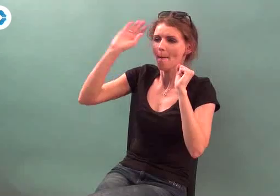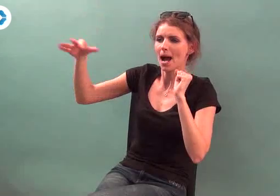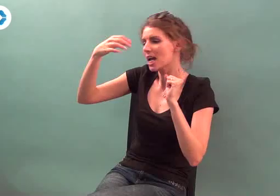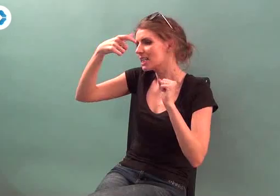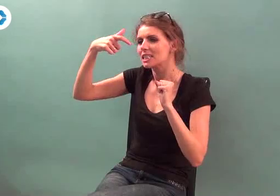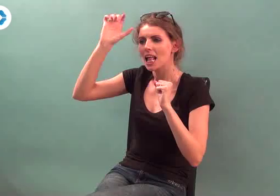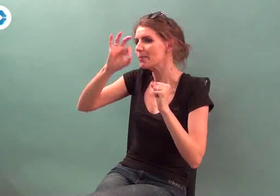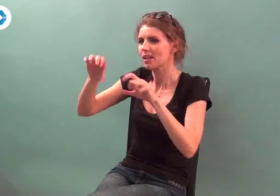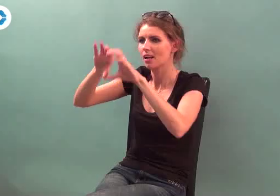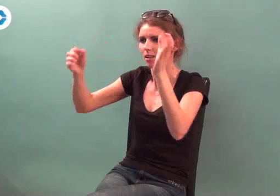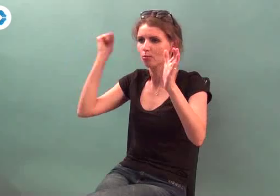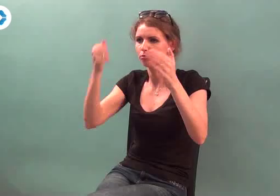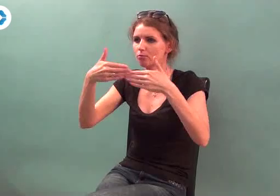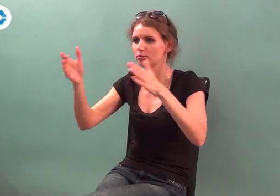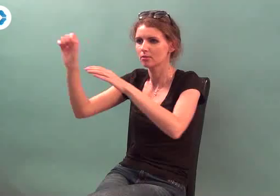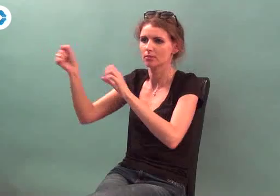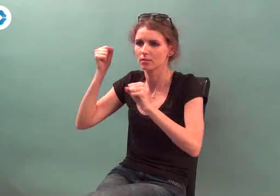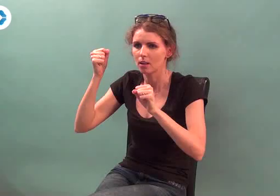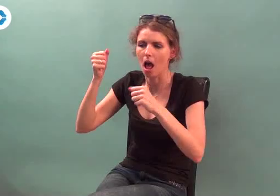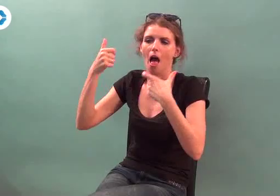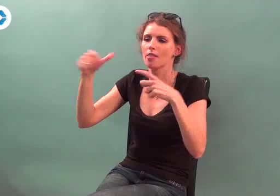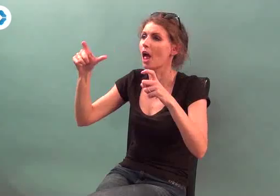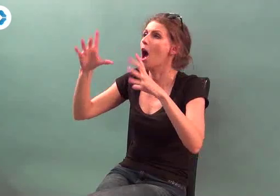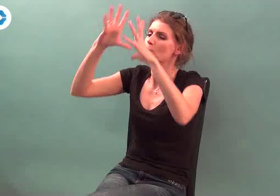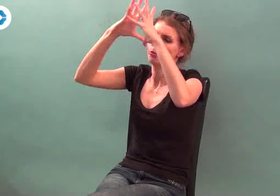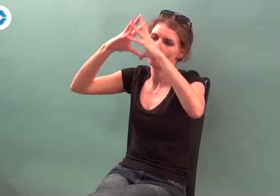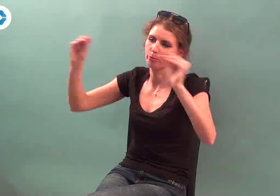Strażak ma specjalny topór do wyważenia drzwi. Już się zamierza, ale przerywa, bo alarm wyłączył się.